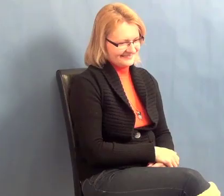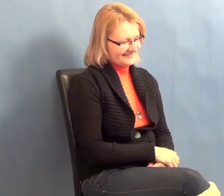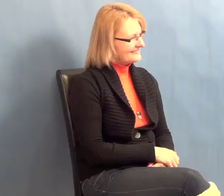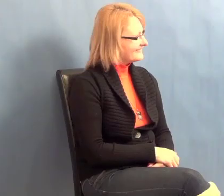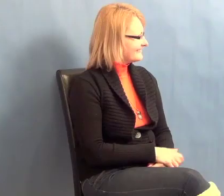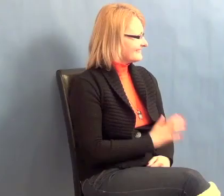Niebezpieczne.